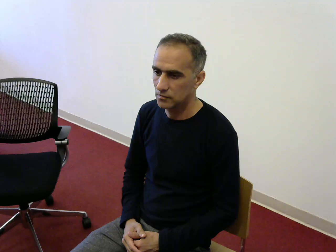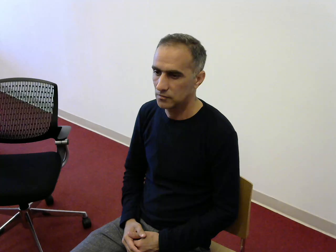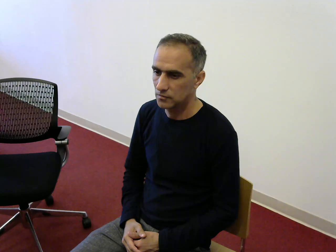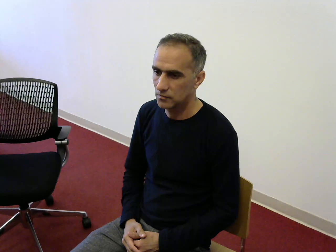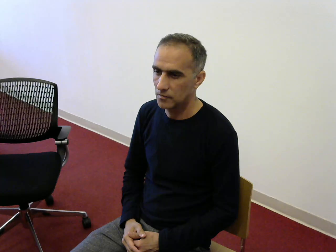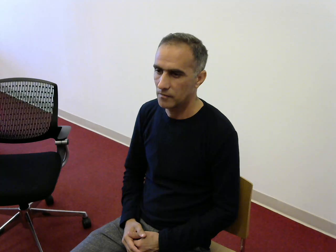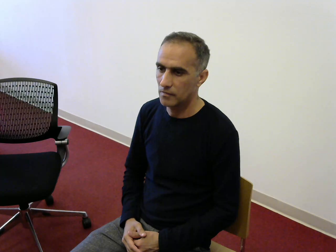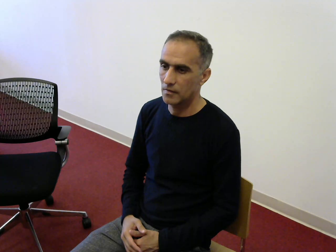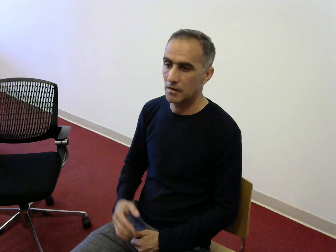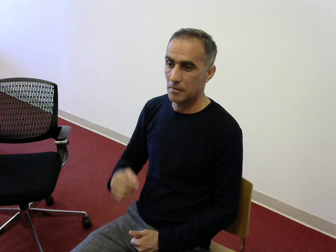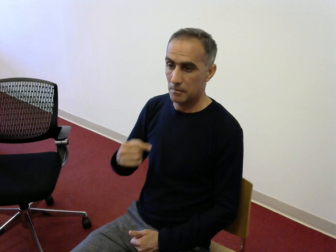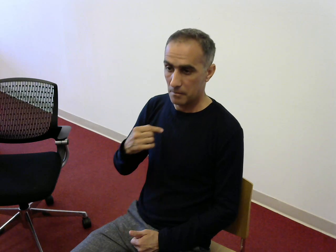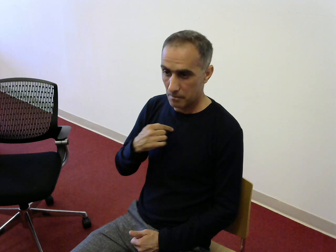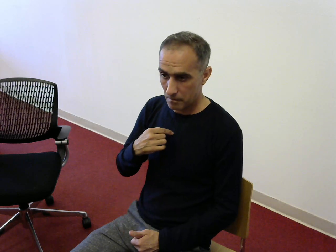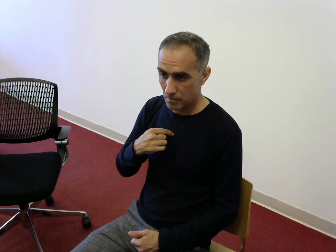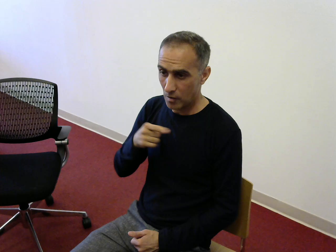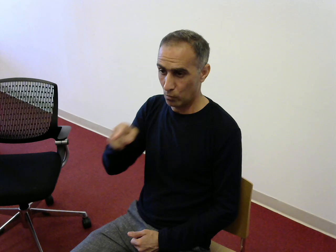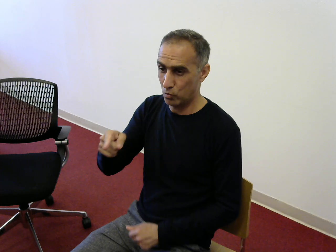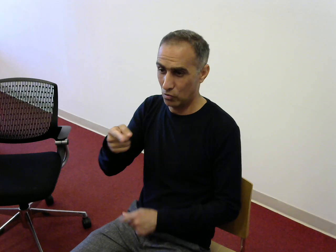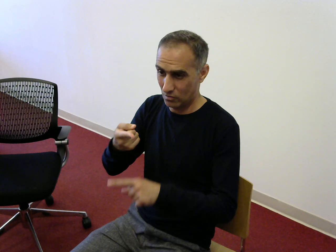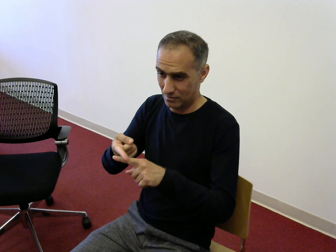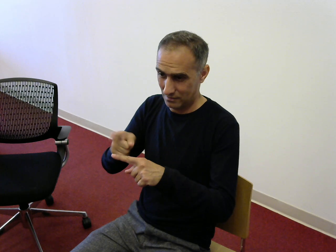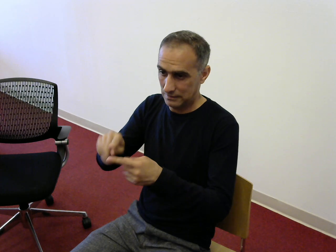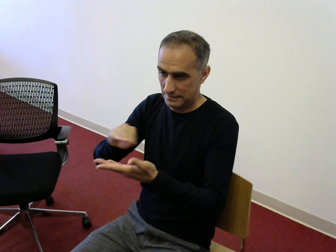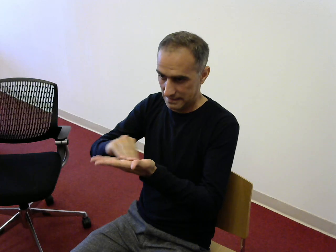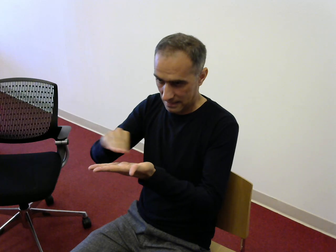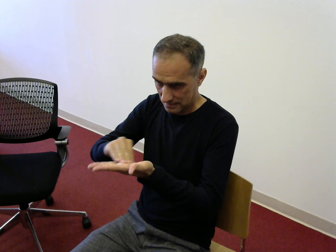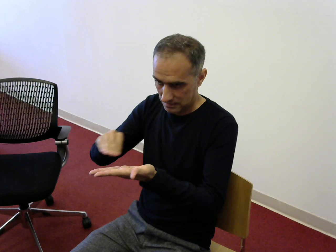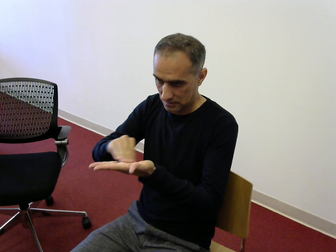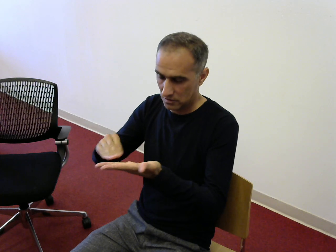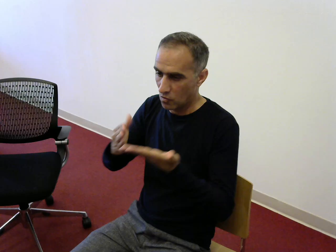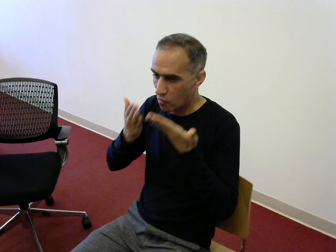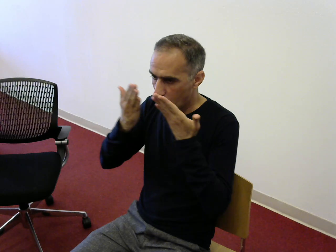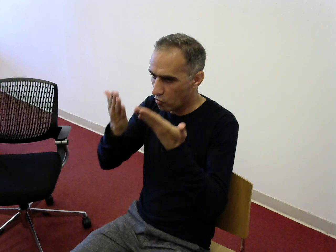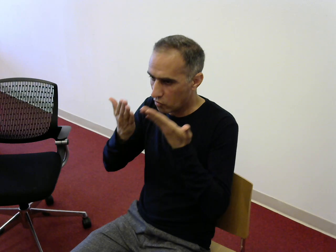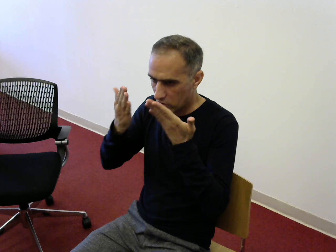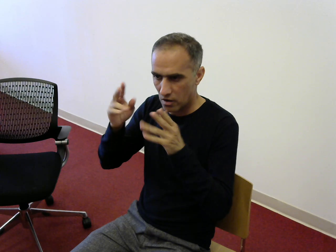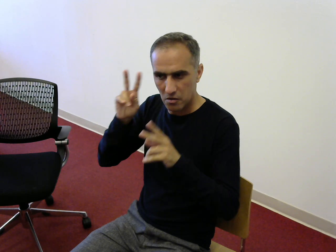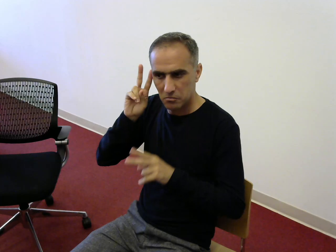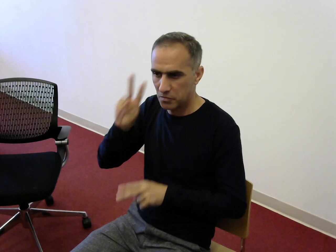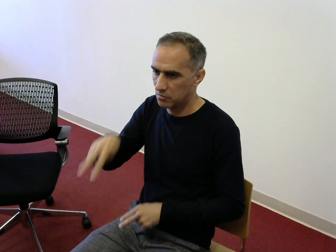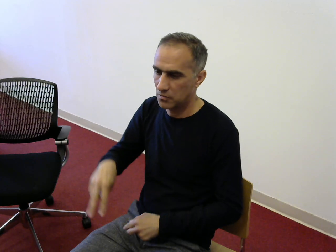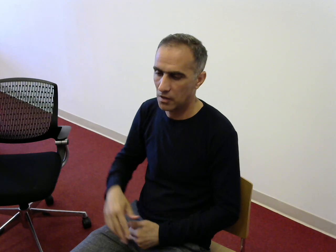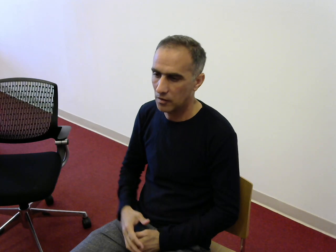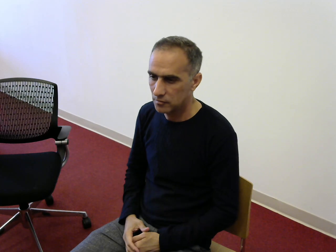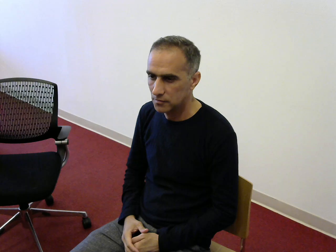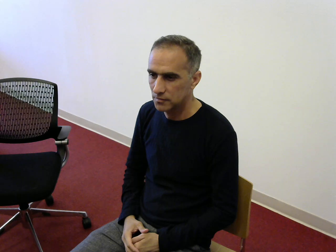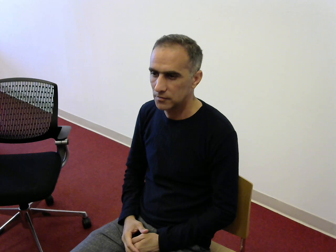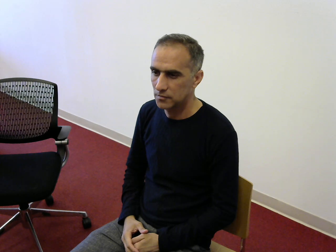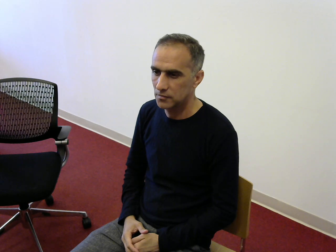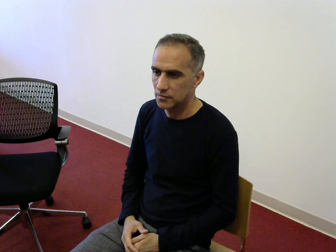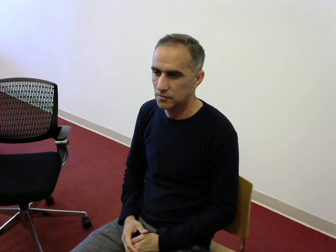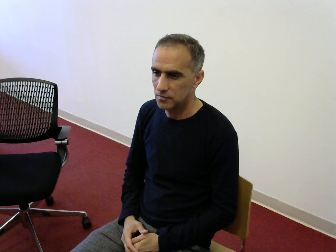Mən bu yazını oxuya bilmirəm